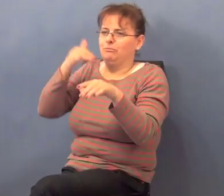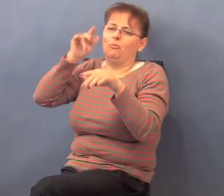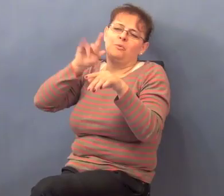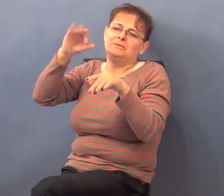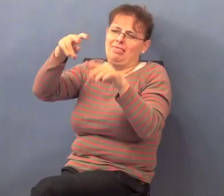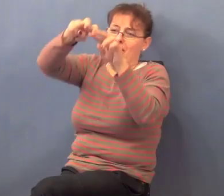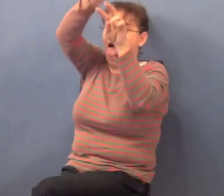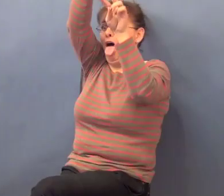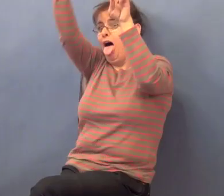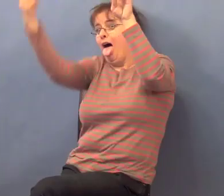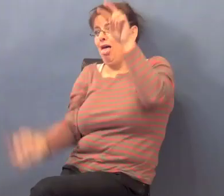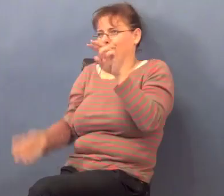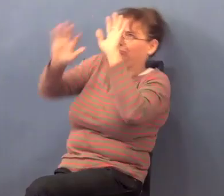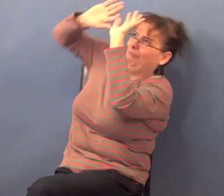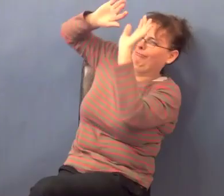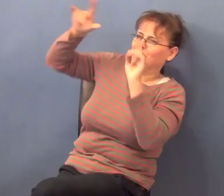Chłopiec spada z drzewa.